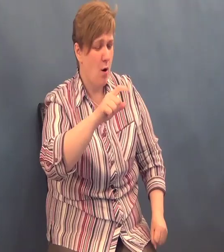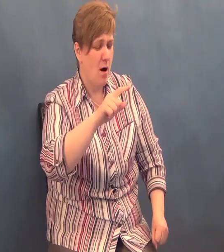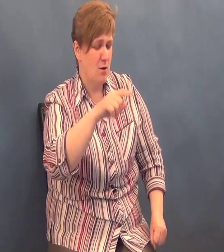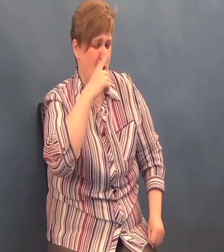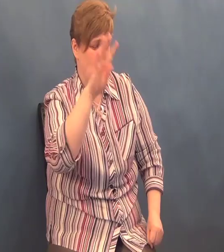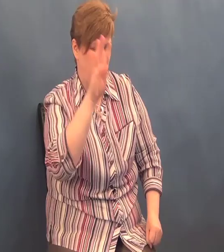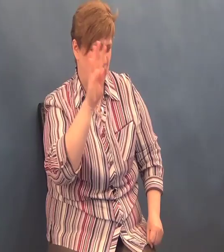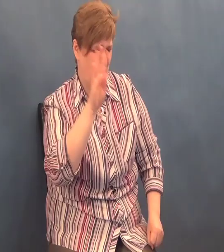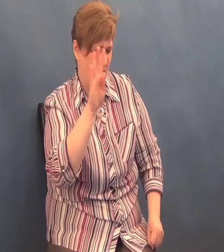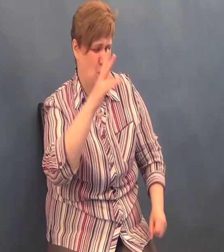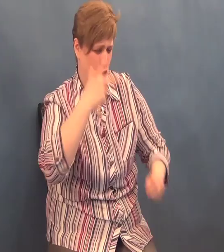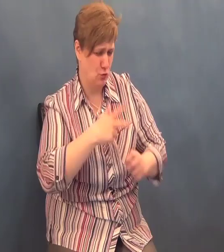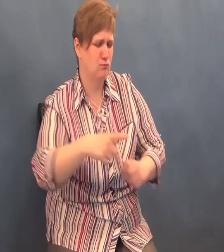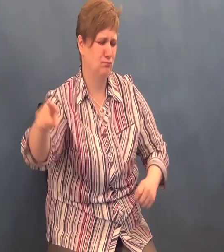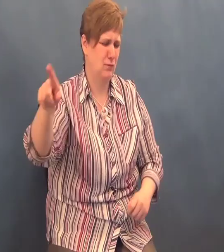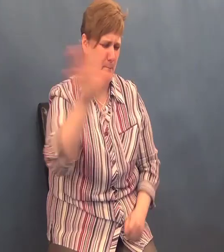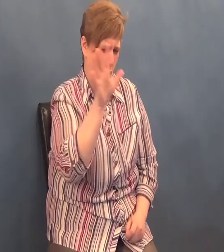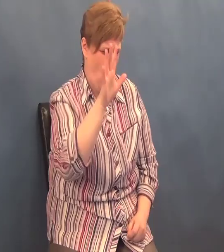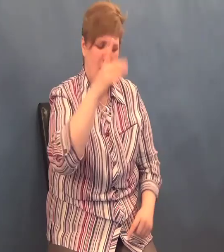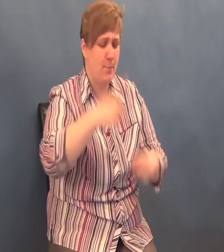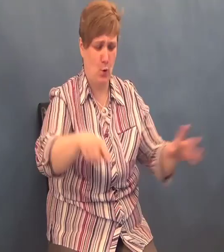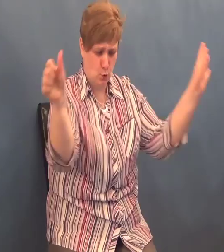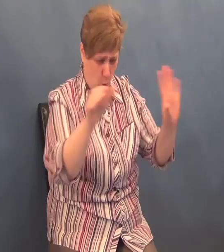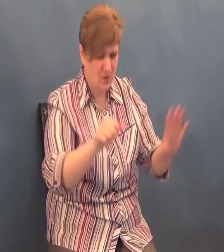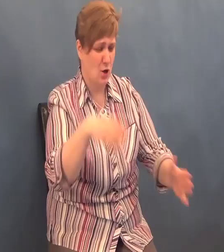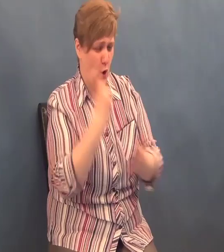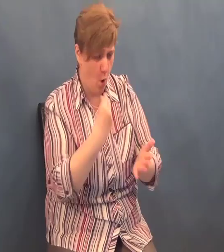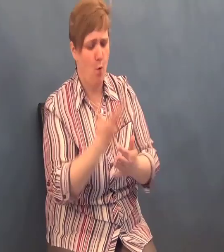Zobacz, od czwartej trzydzieści do piątej, nie, w pół do szóstej robię zakupy.